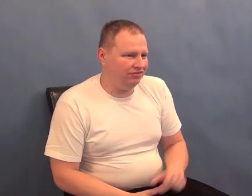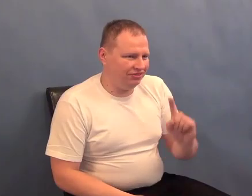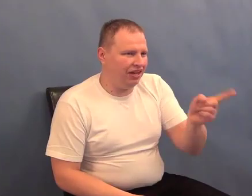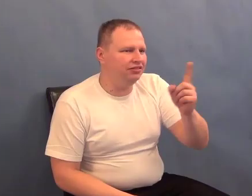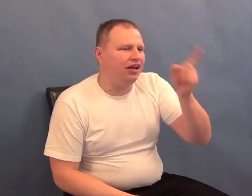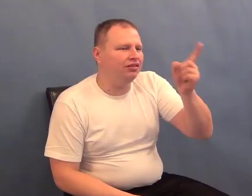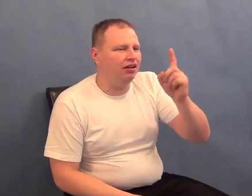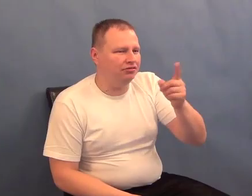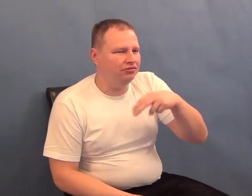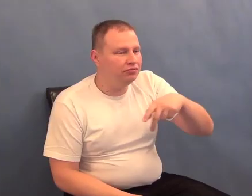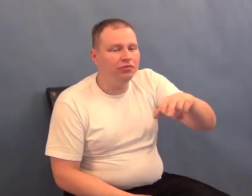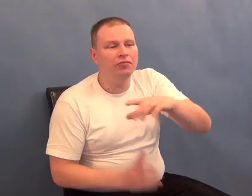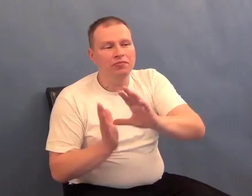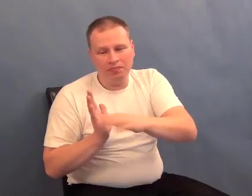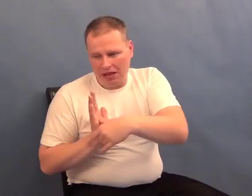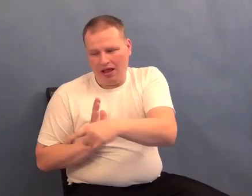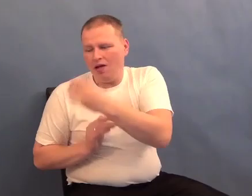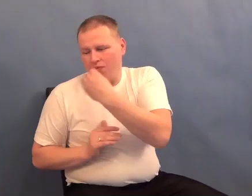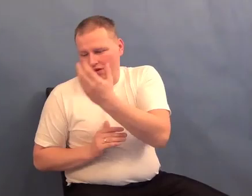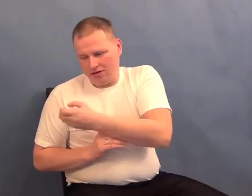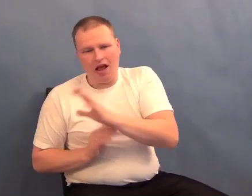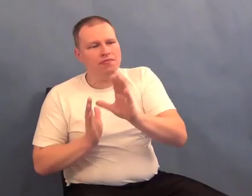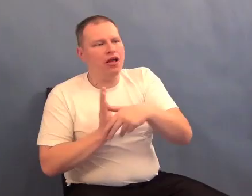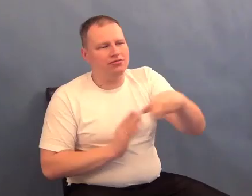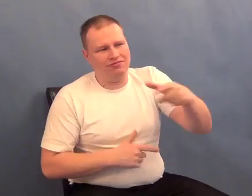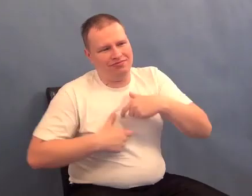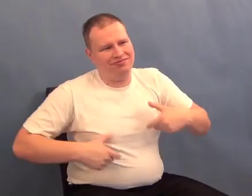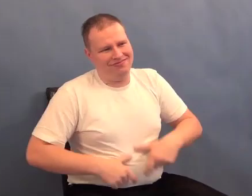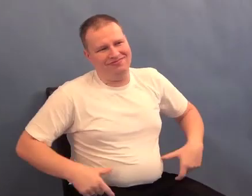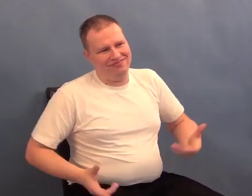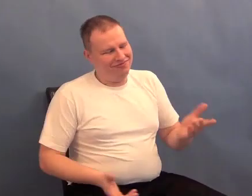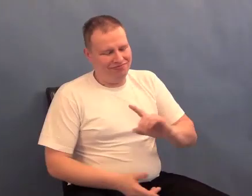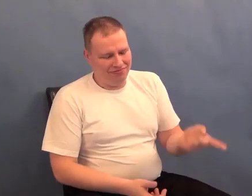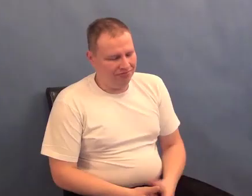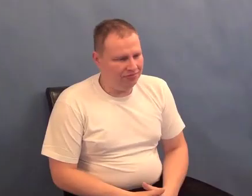Zakaz chodzenia po mieście w stroju kąpielowym, nad morzem na plaży wolno, a po mieście nie.